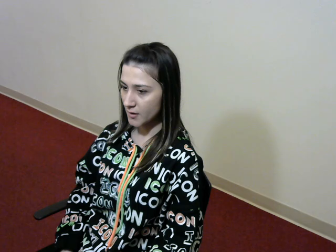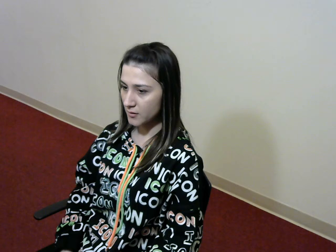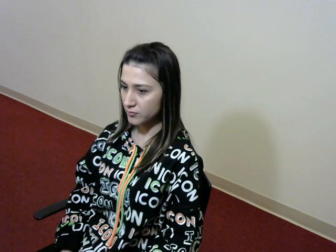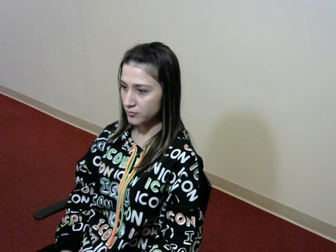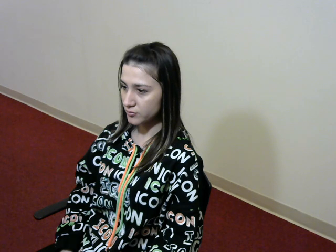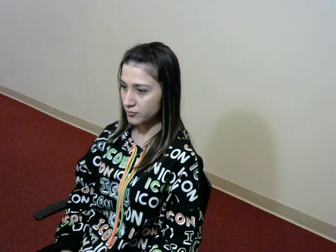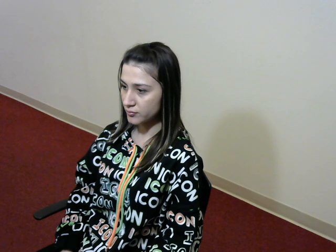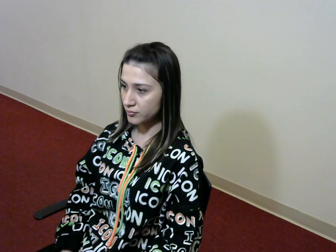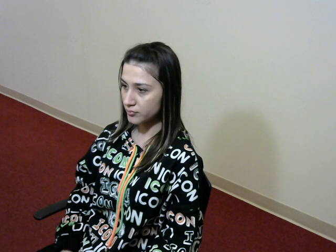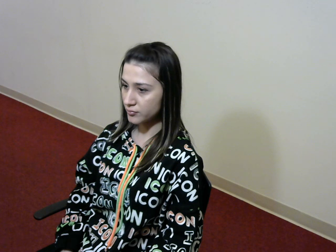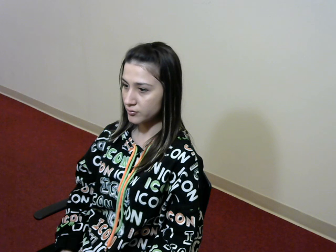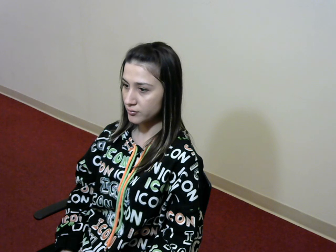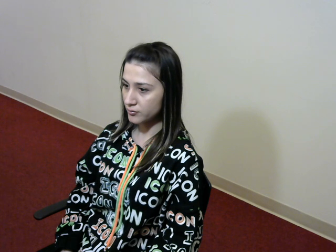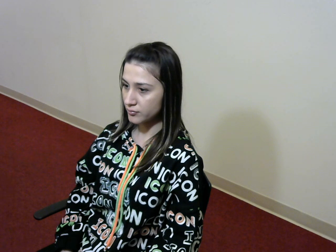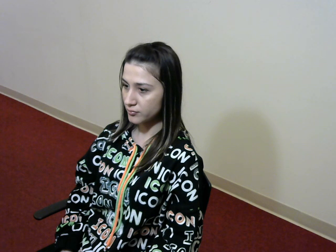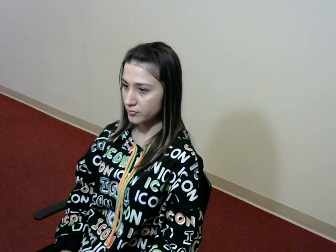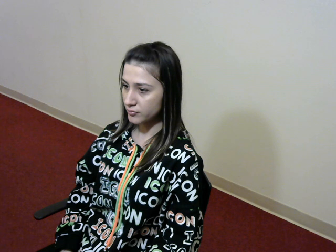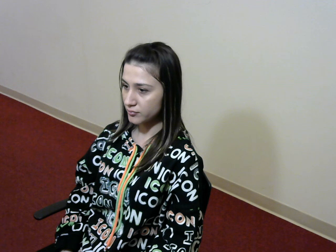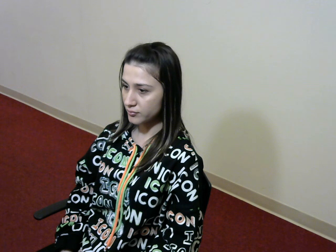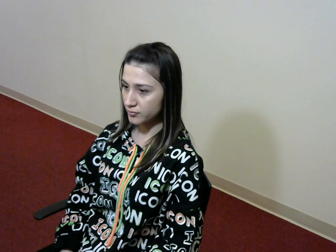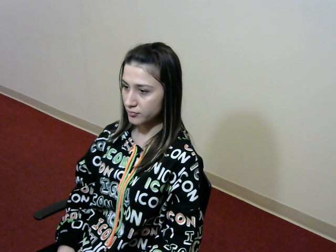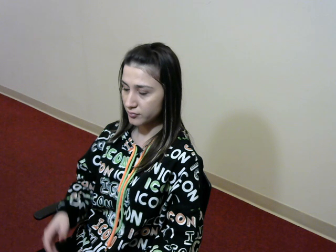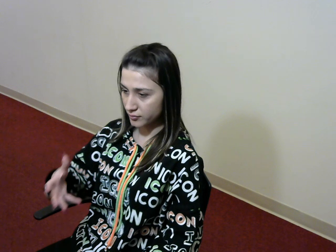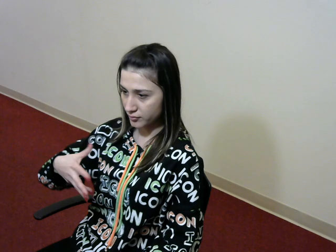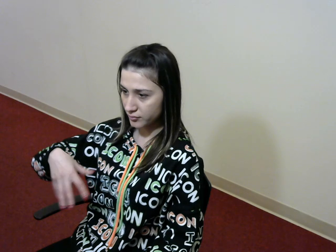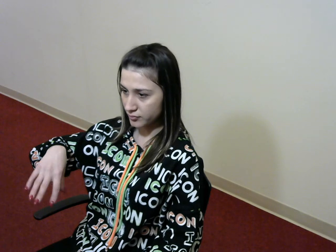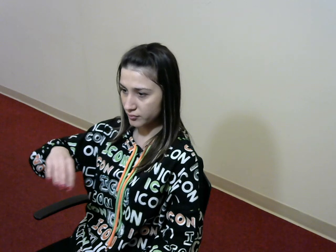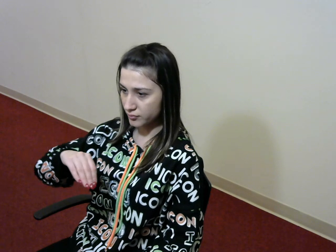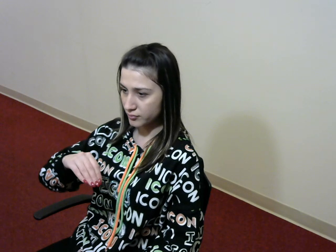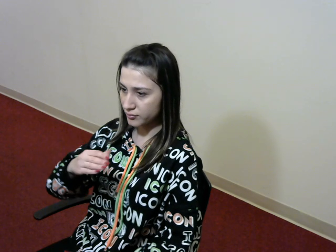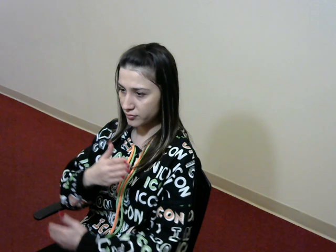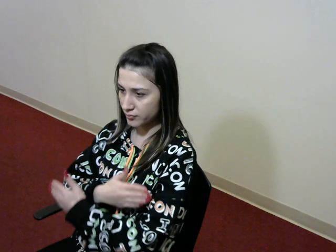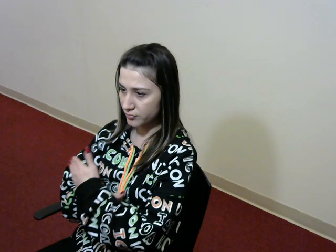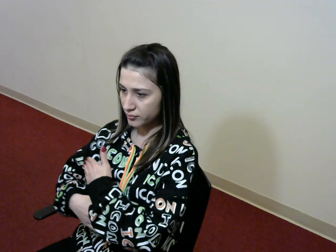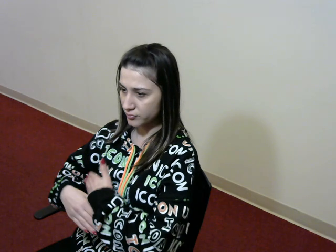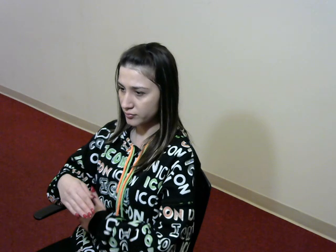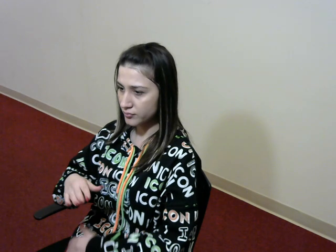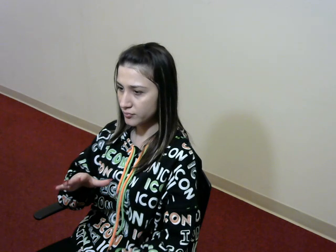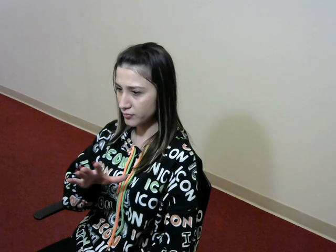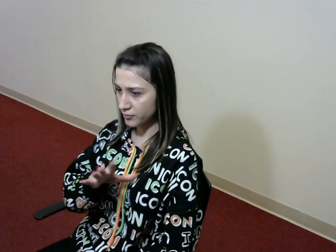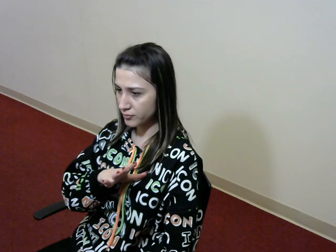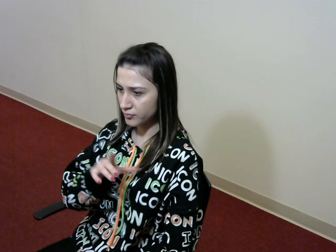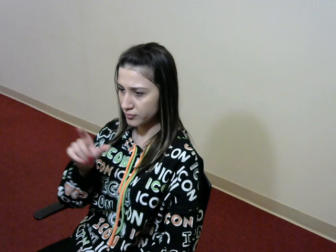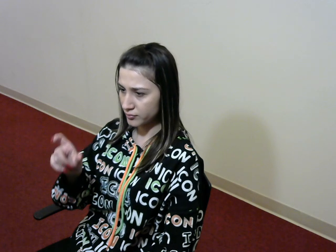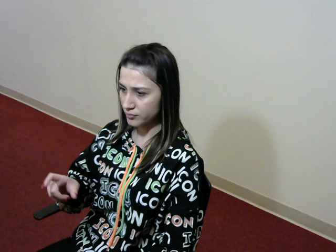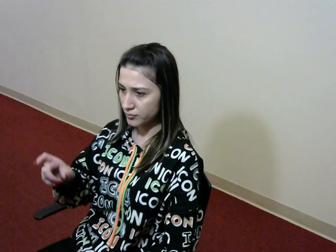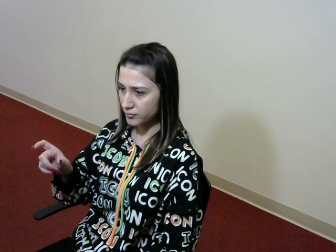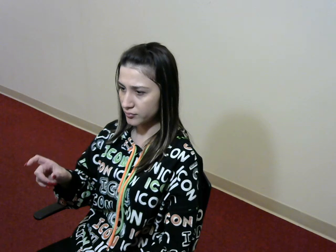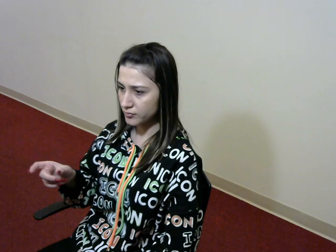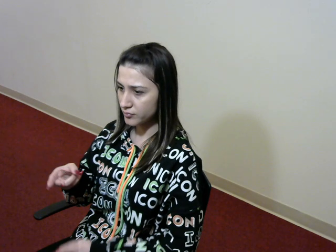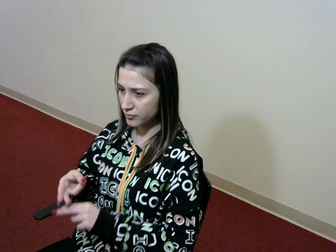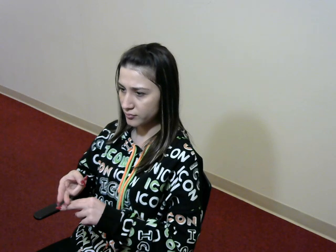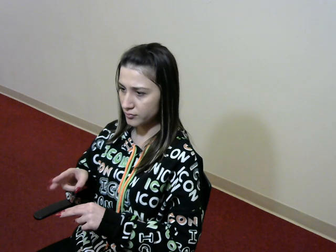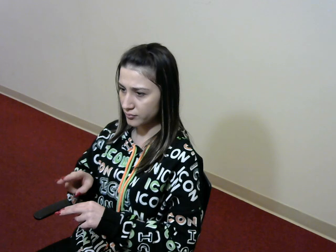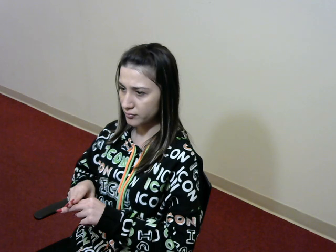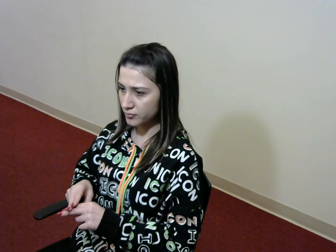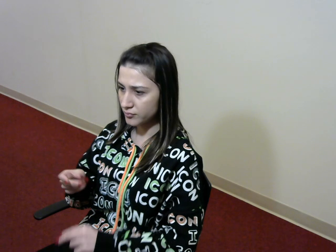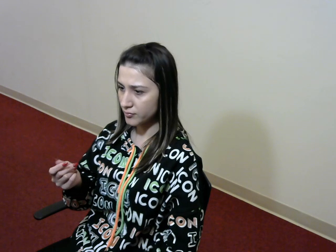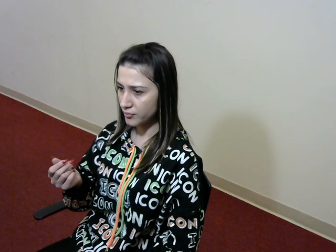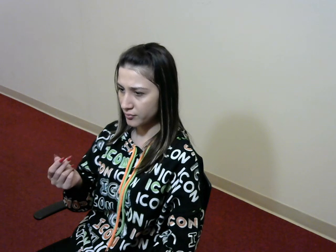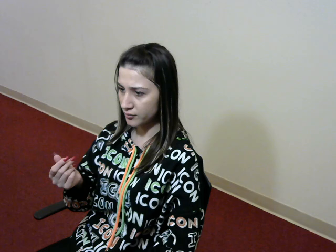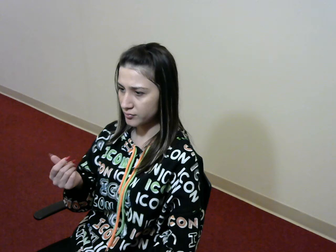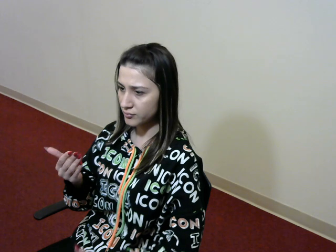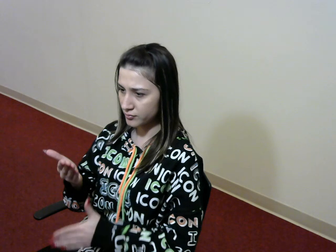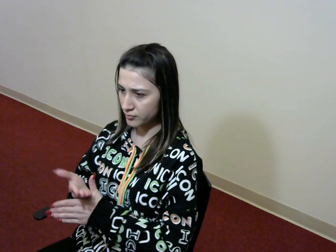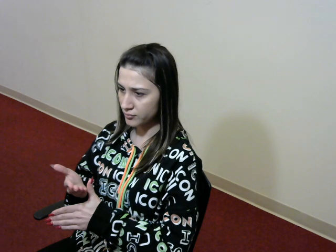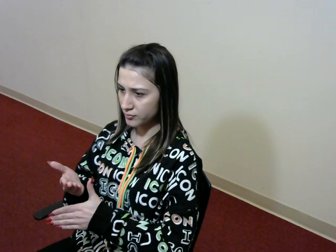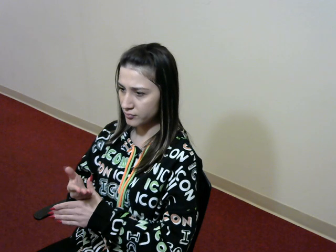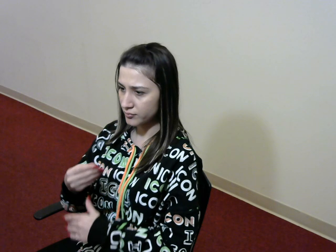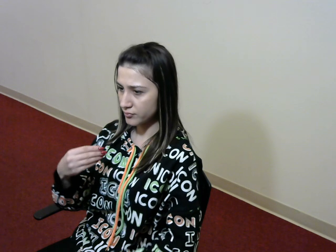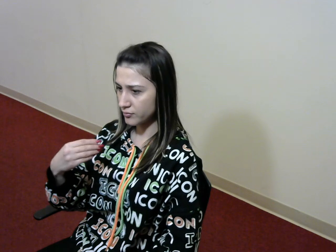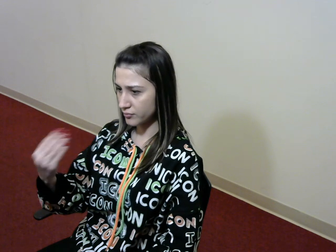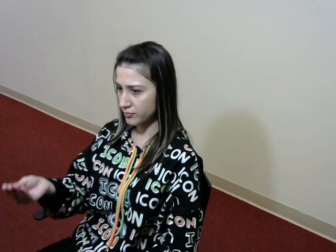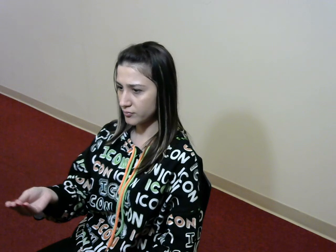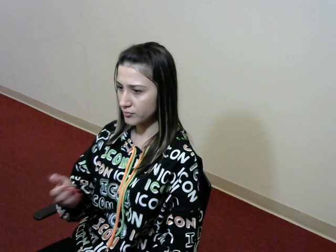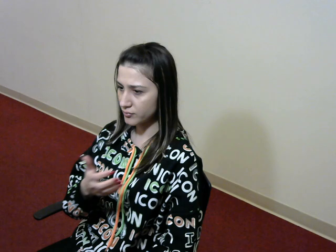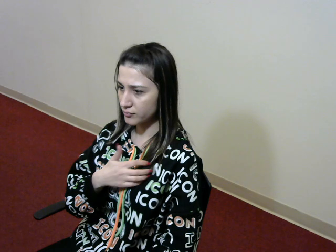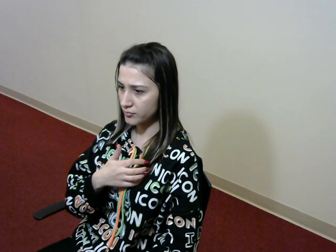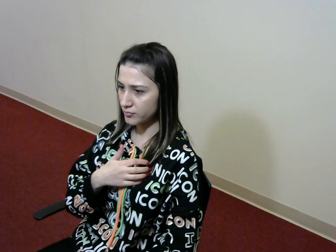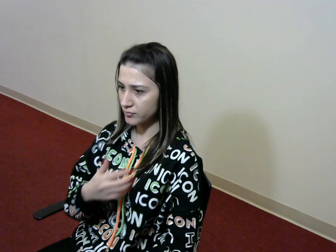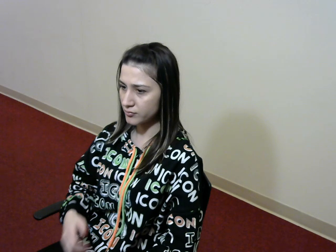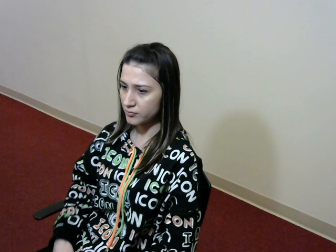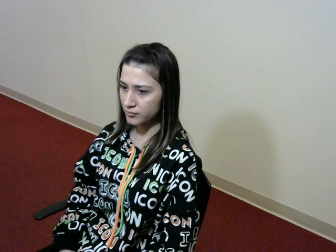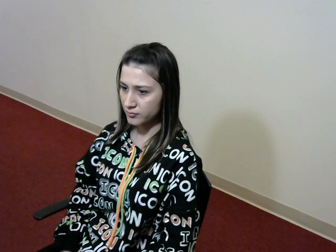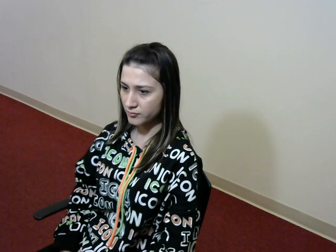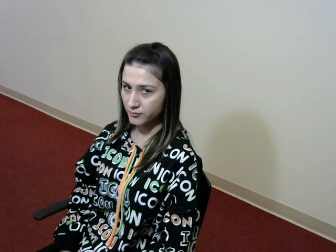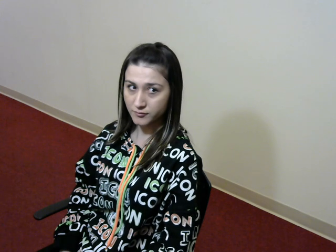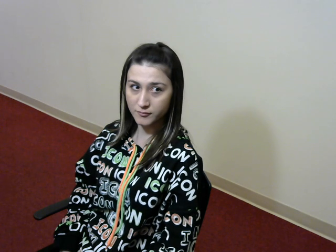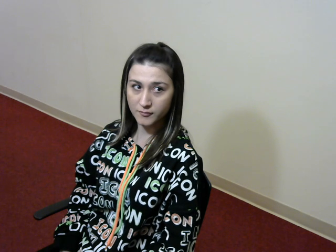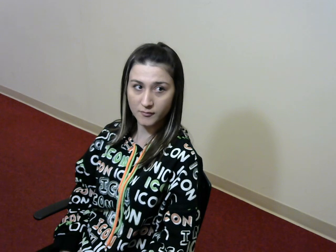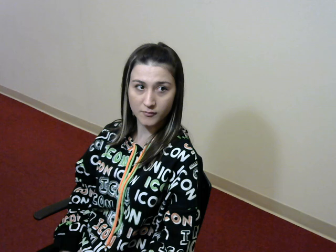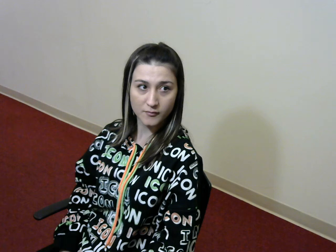Biz əlilliyi olan şəxslər üçün pul yardım vermək istəyirik